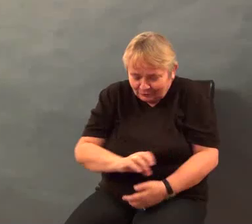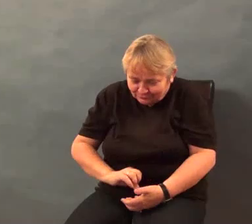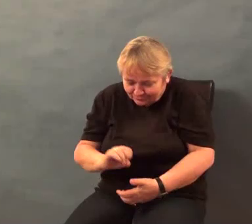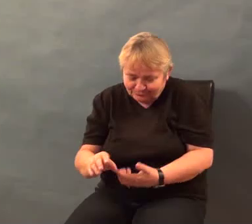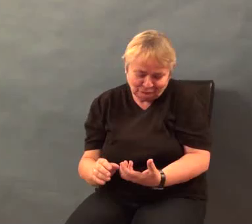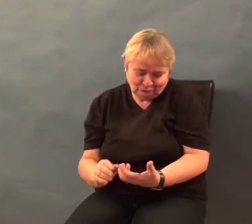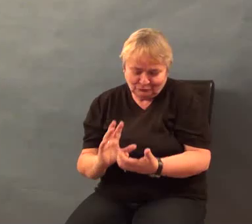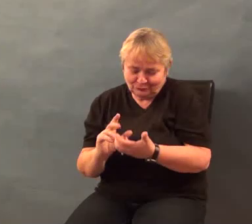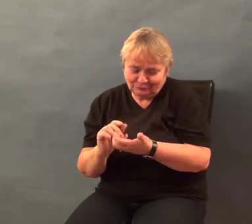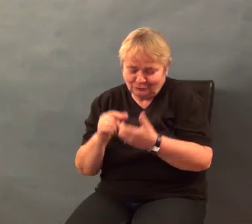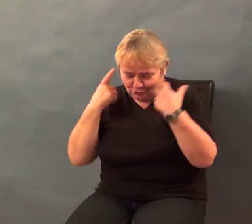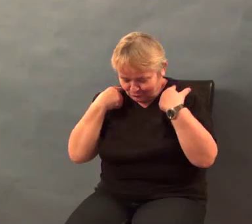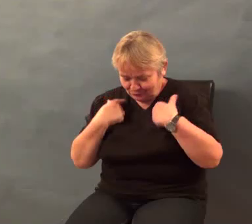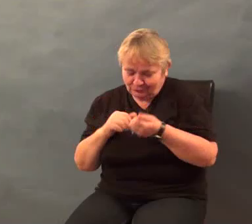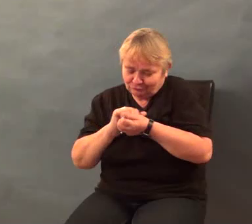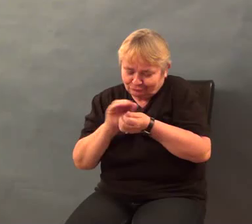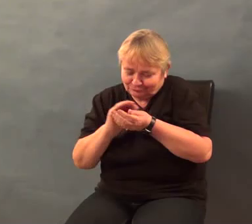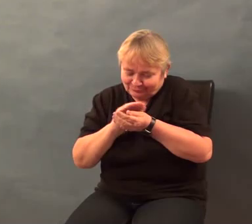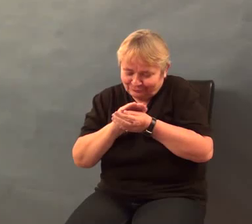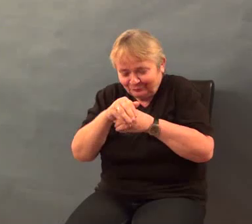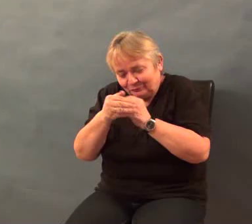Bierze do ręki jedną gruszkę i czyści ją chustką zdjętą z szyi.